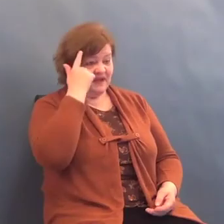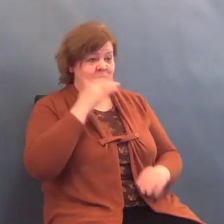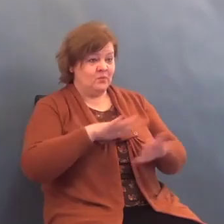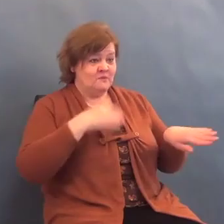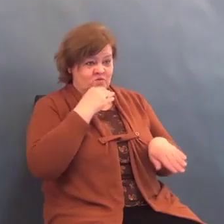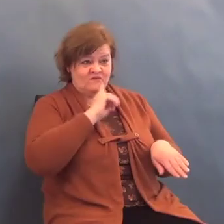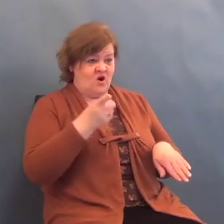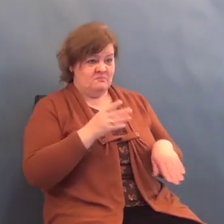Myślę, że nie wolno pływać w morzu.